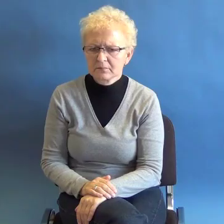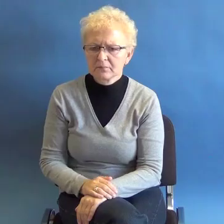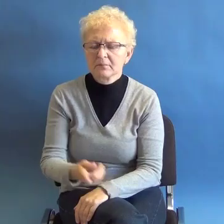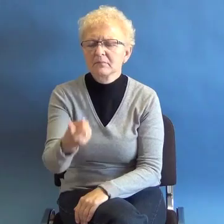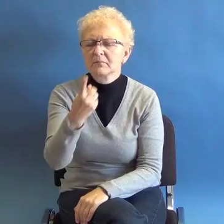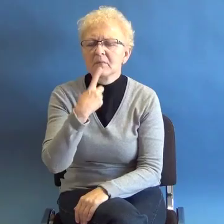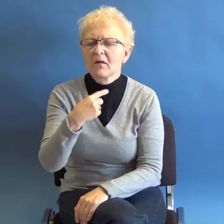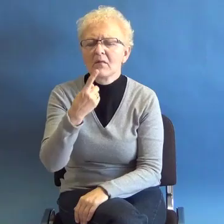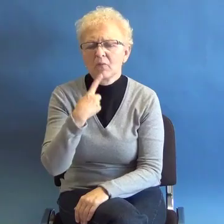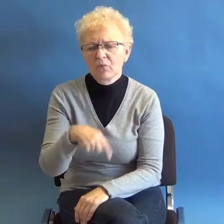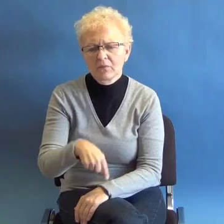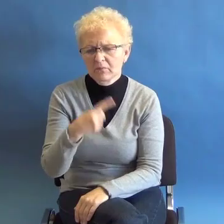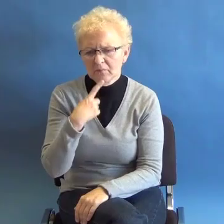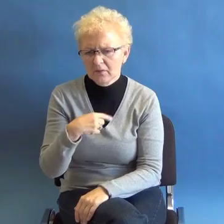Tutaj jest mało.